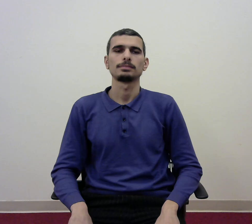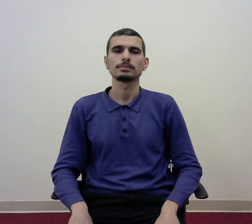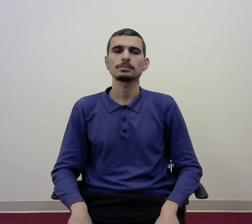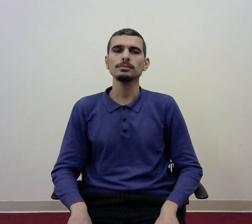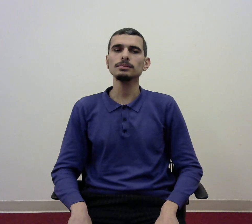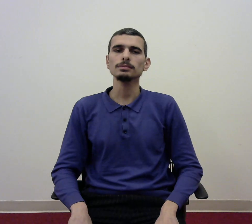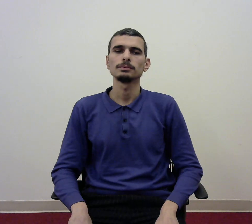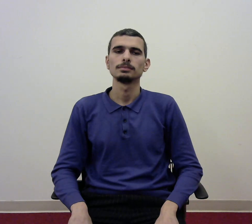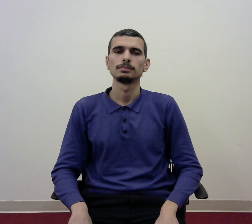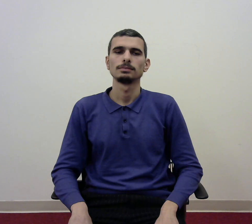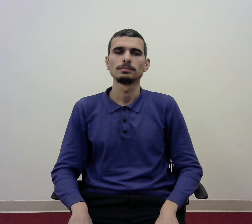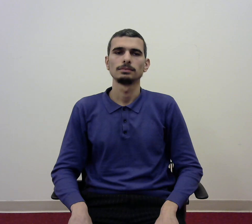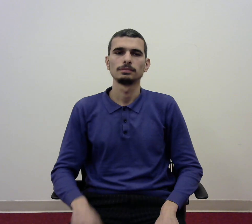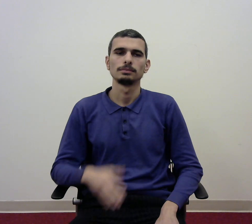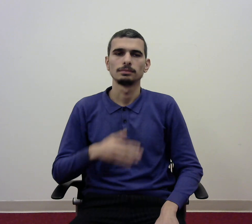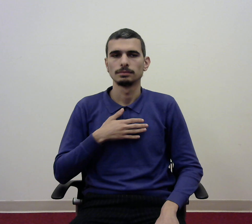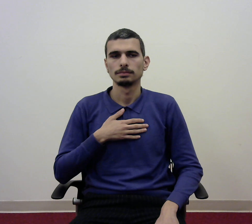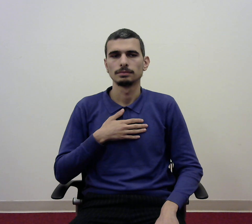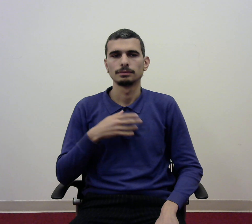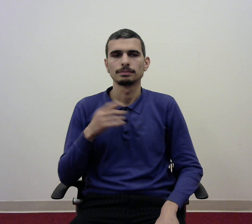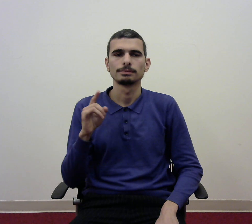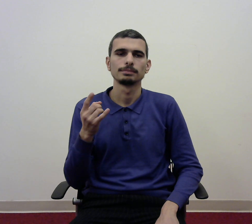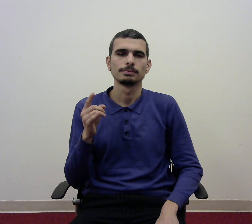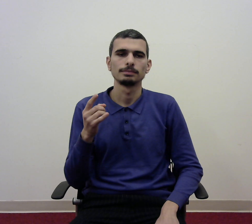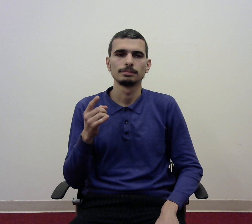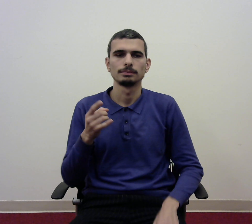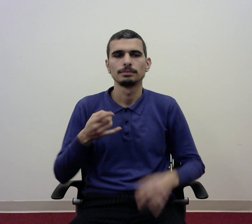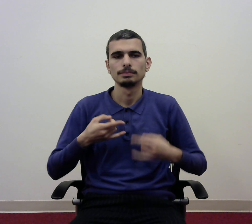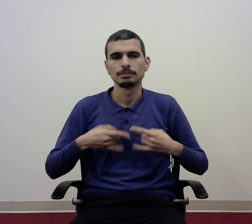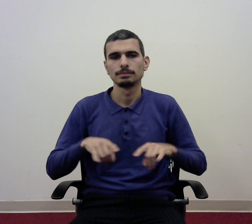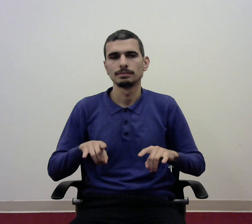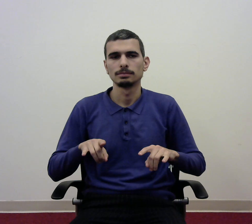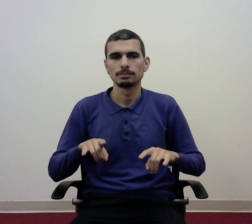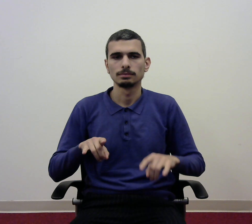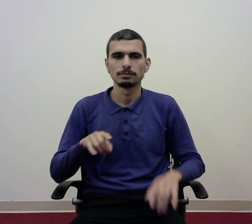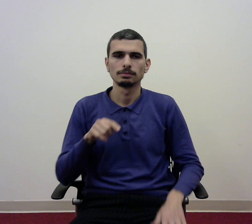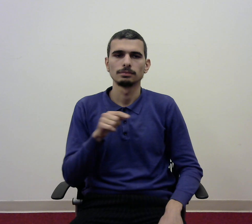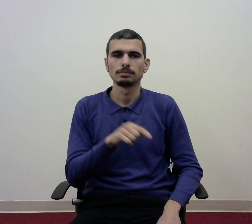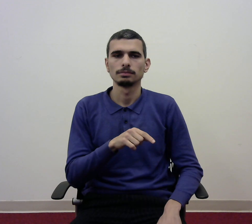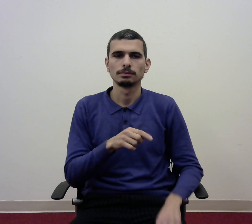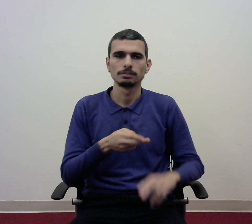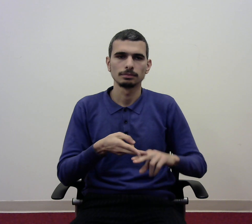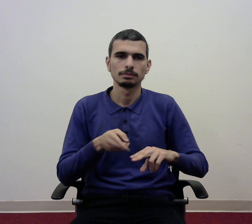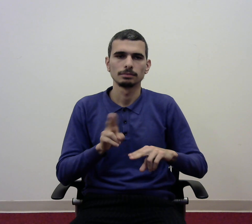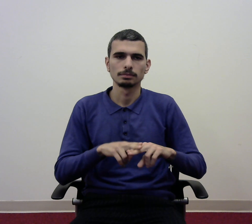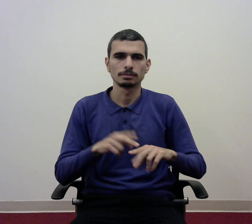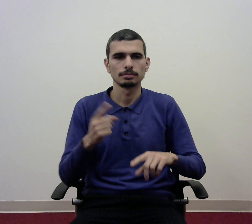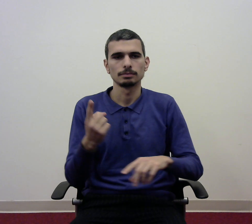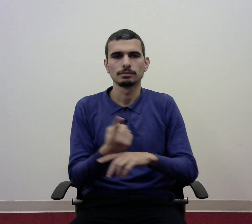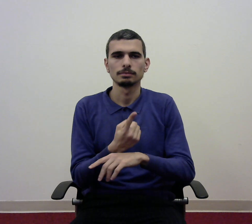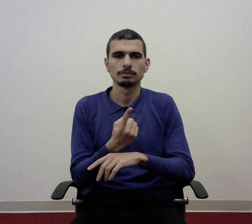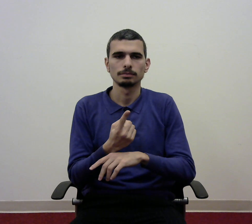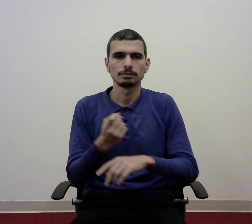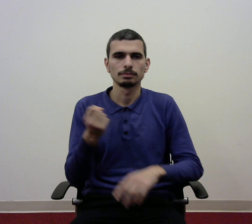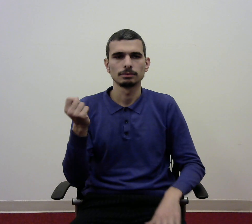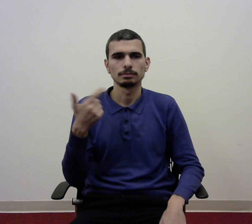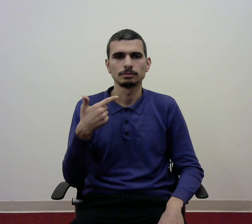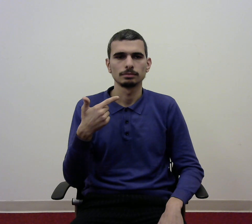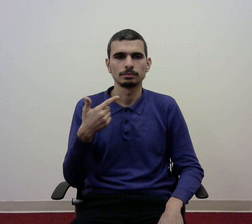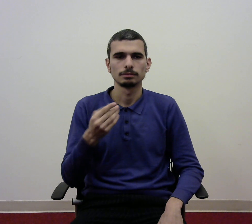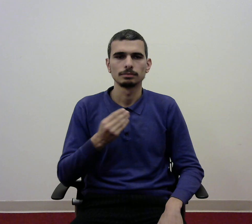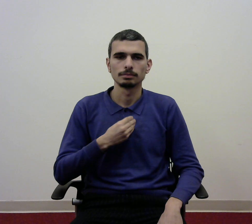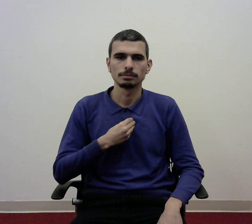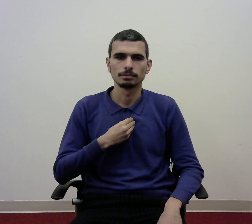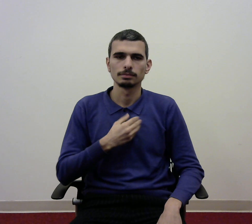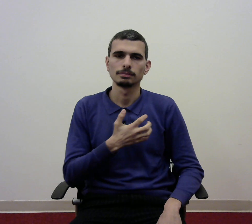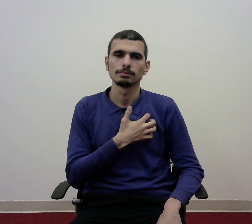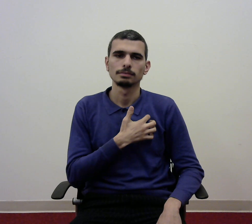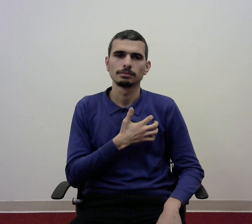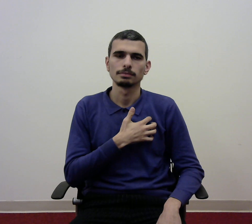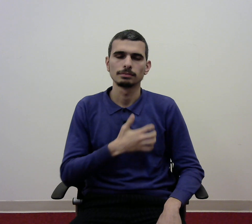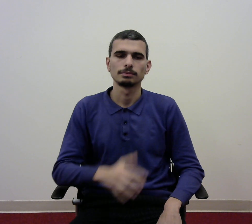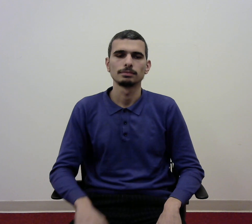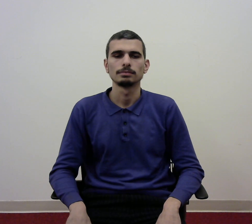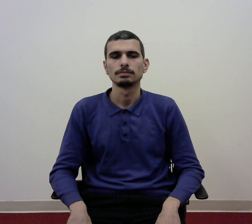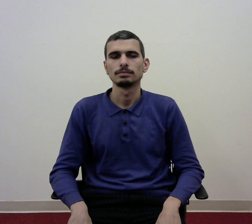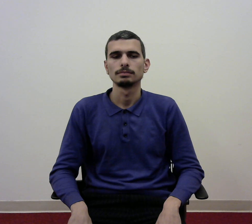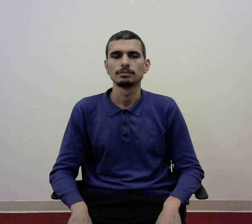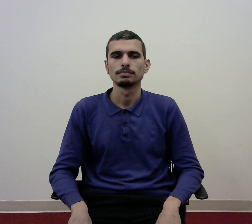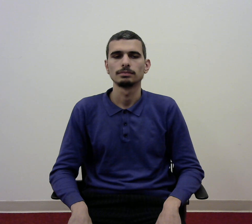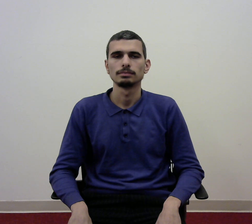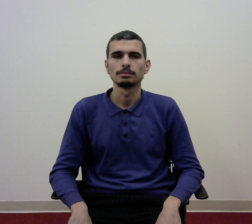Mənim uşağım anadan olub, ona görə birdəfəlik müavinət almaq istəyirəm